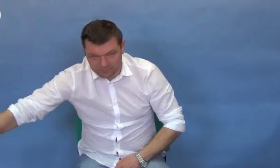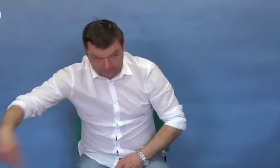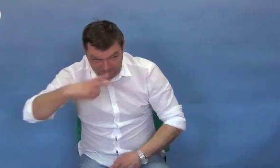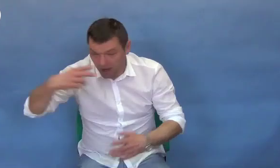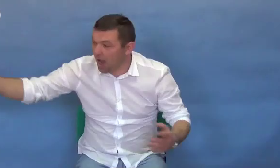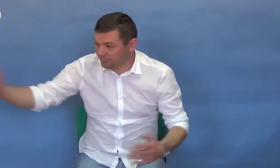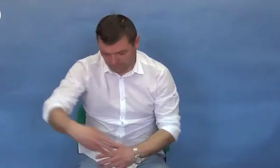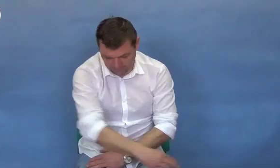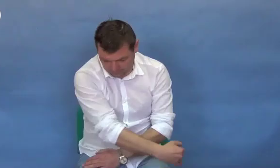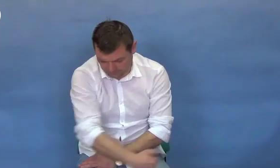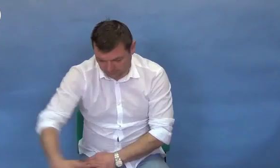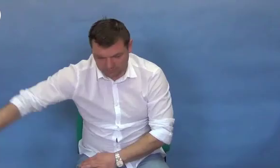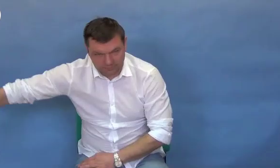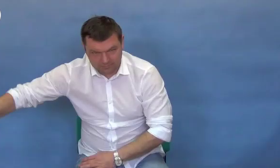Ktoś patrzy, pociąg nadjeżdża, a tu jest linia.